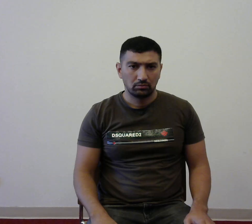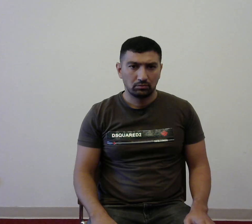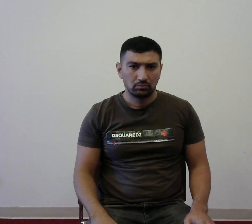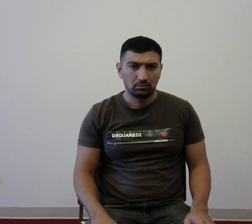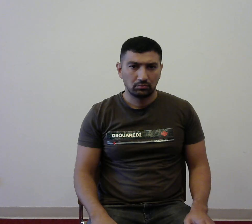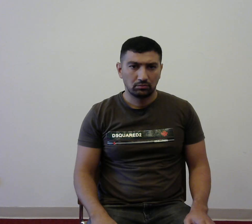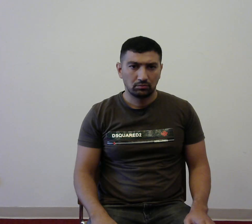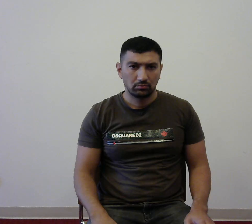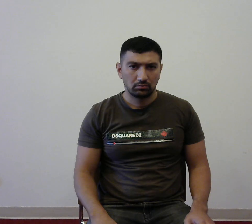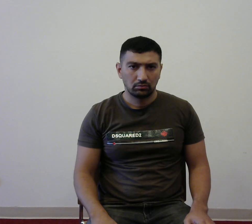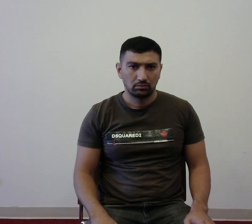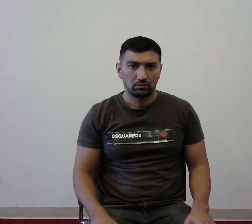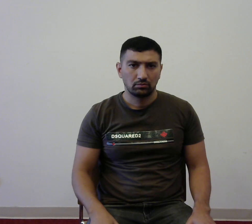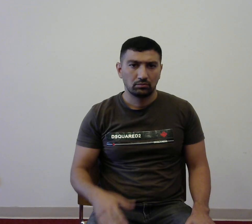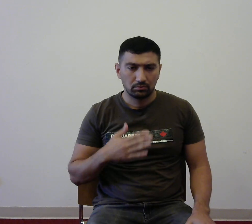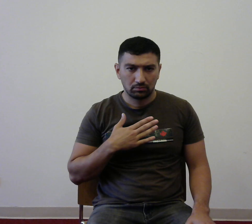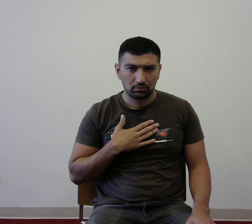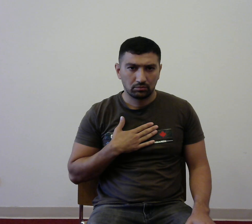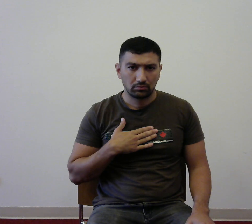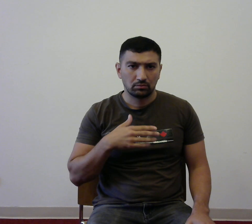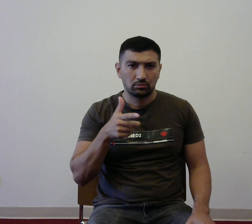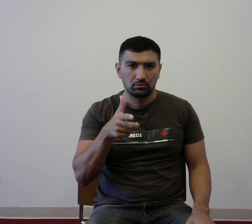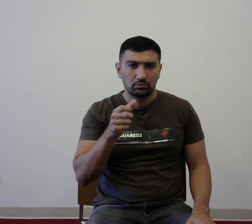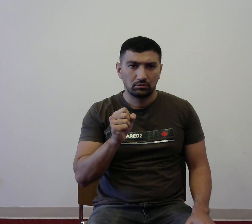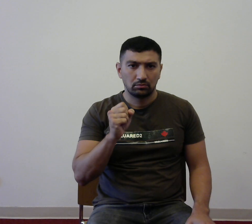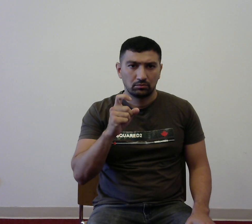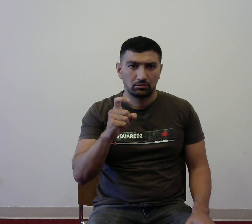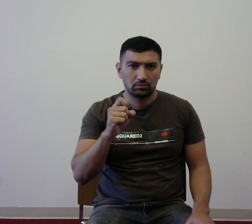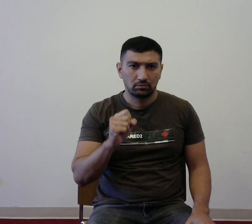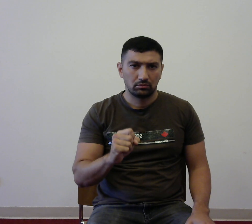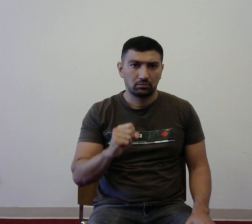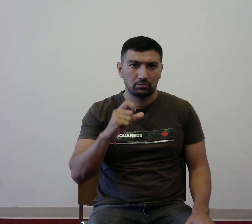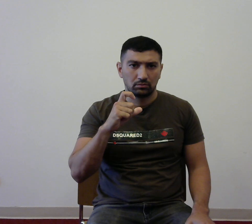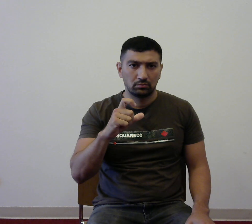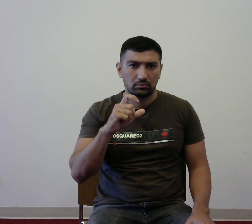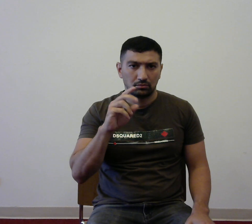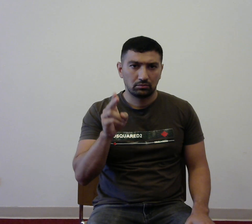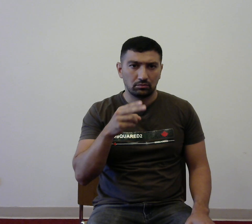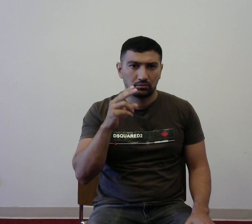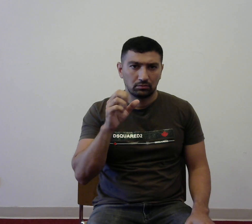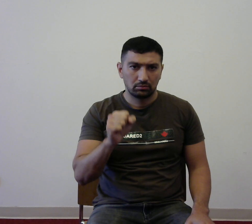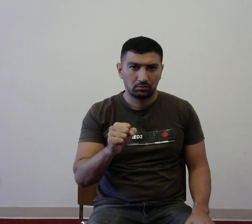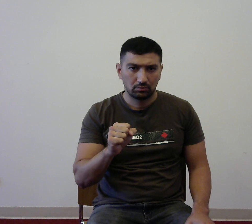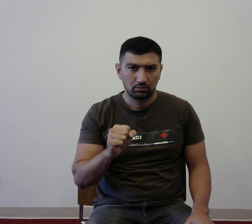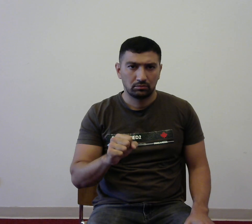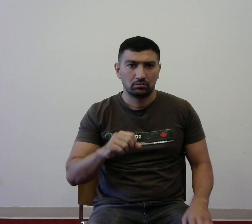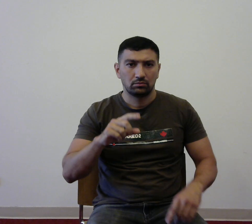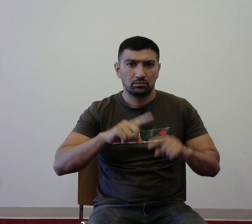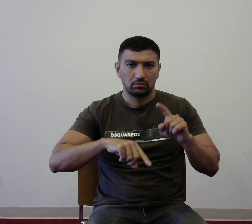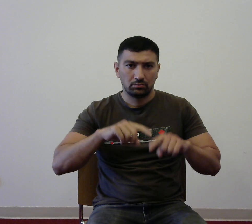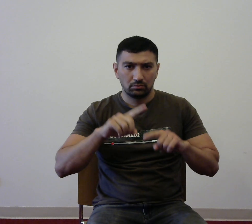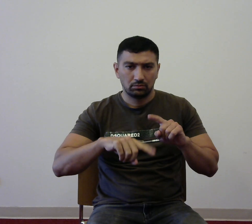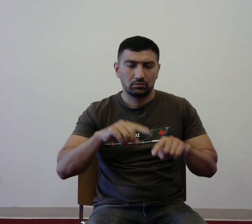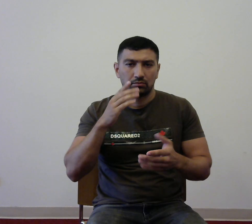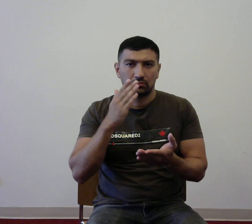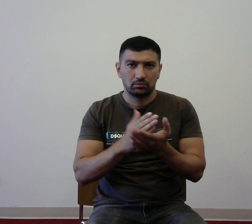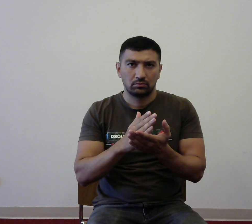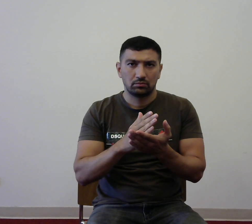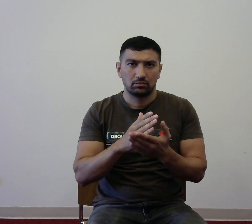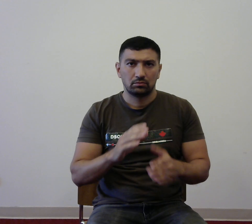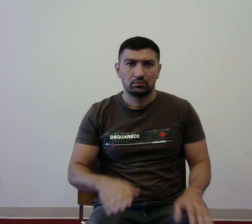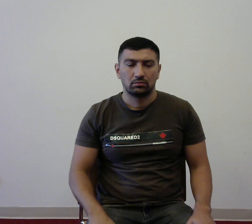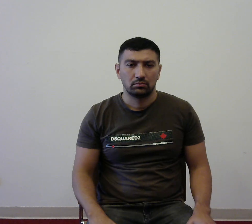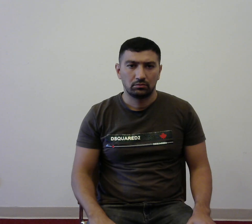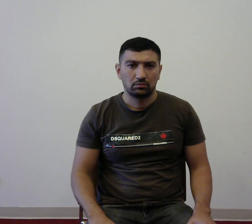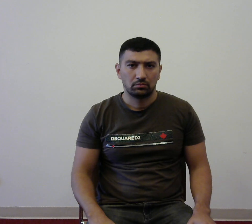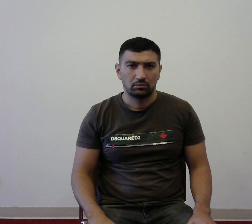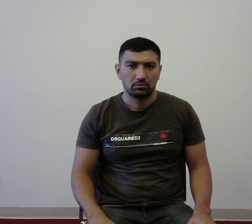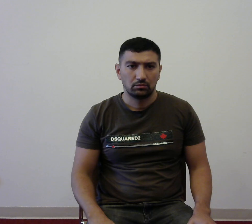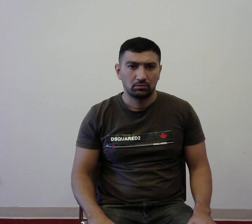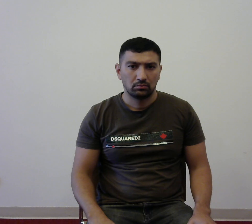Mənim Qazaxda qohumlarım var